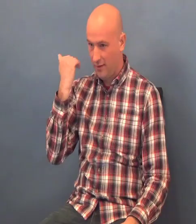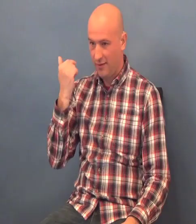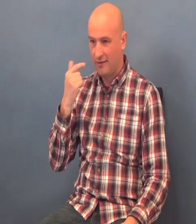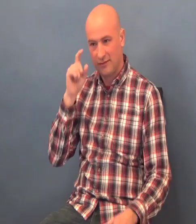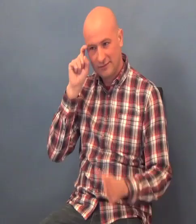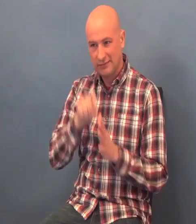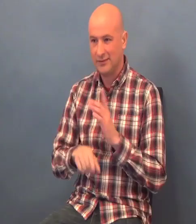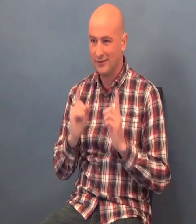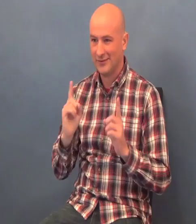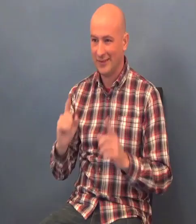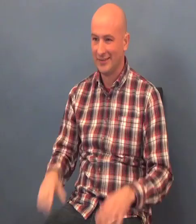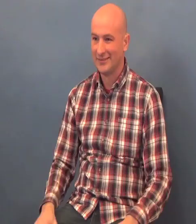Uważać na zdradę.